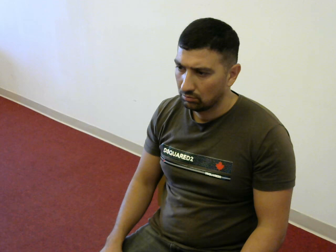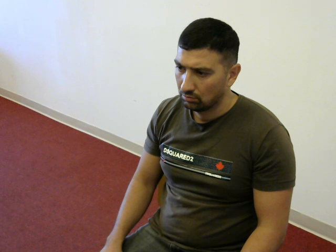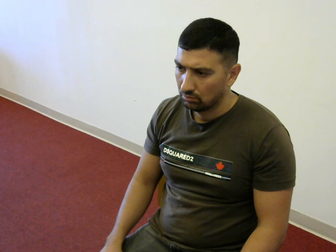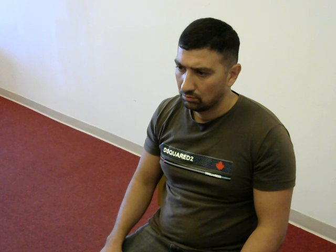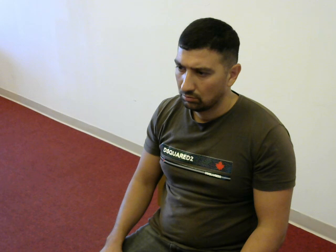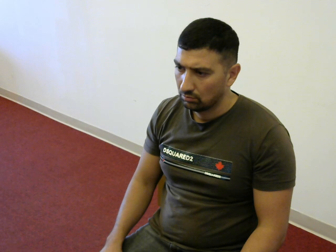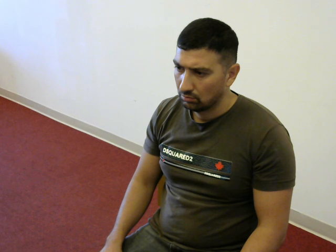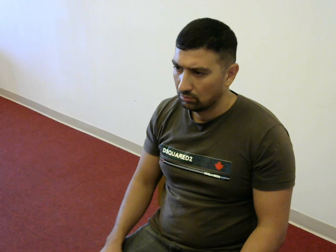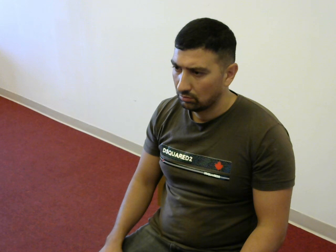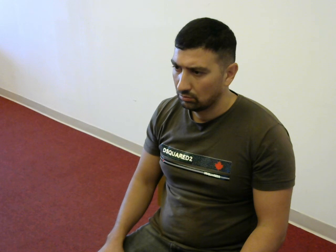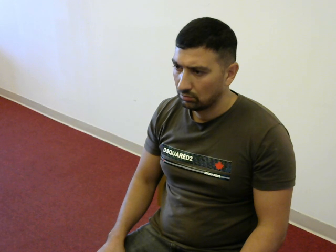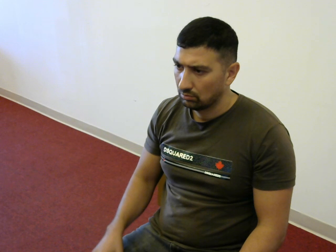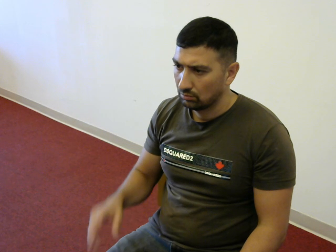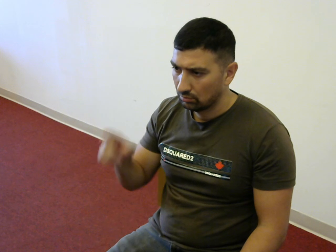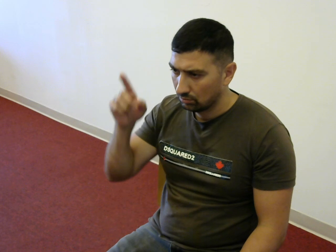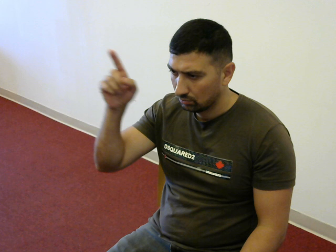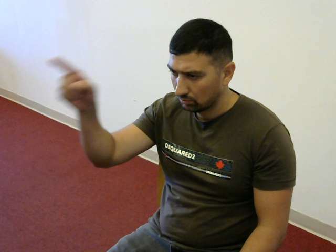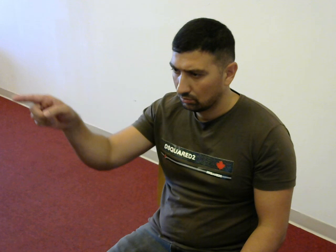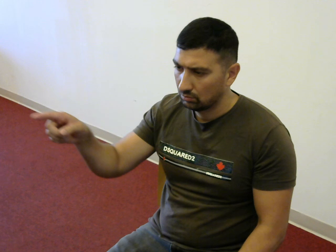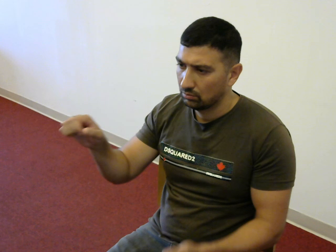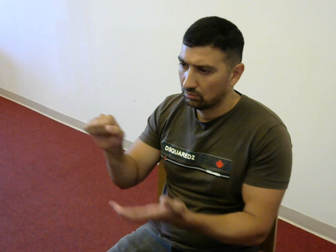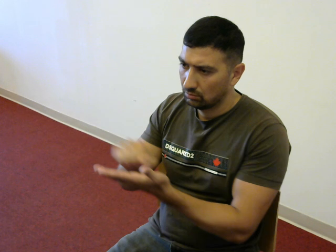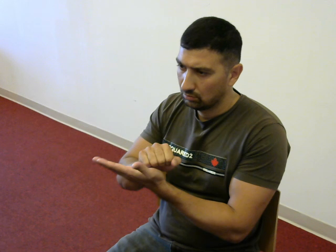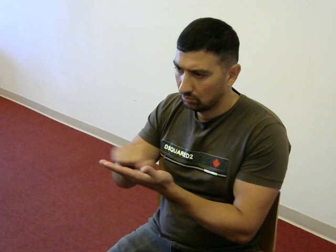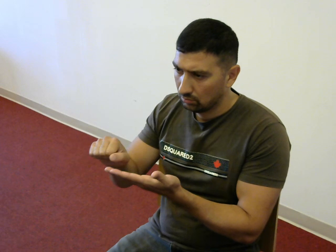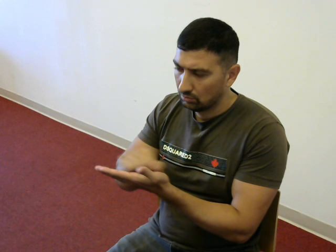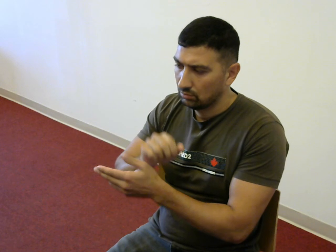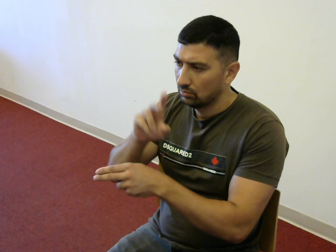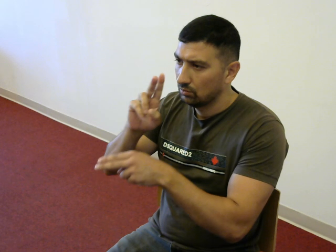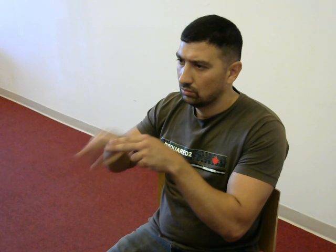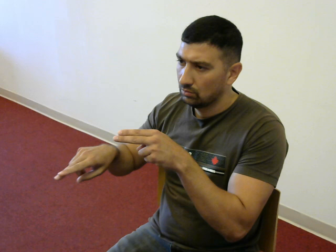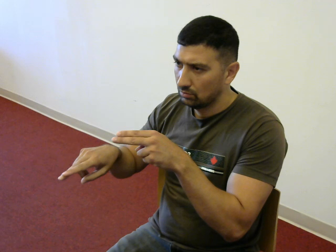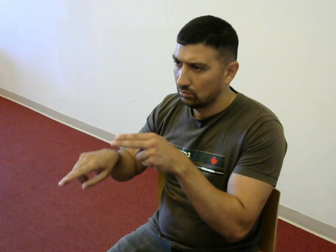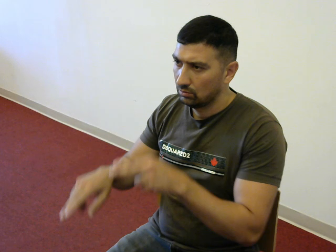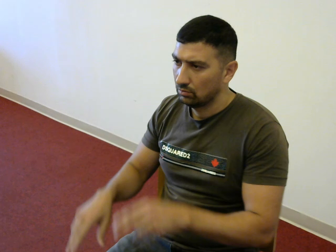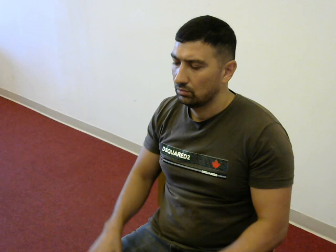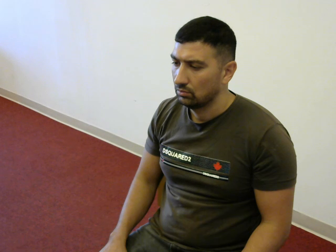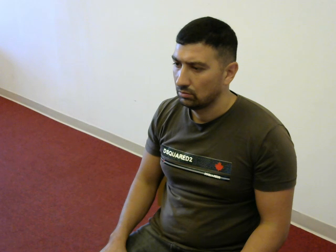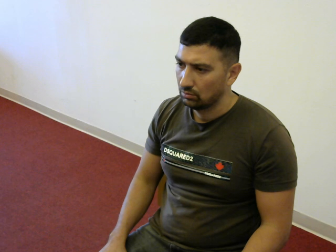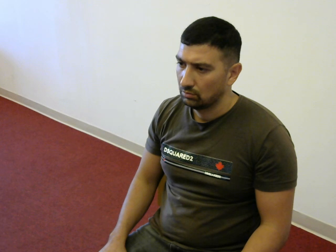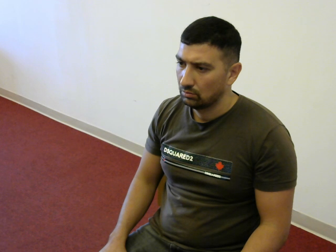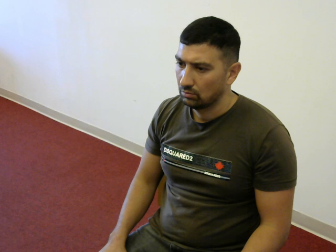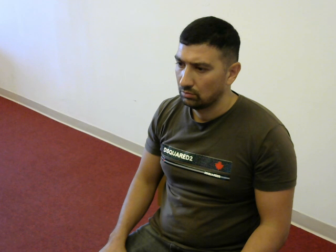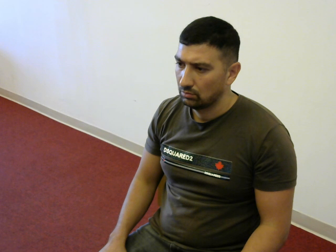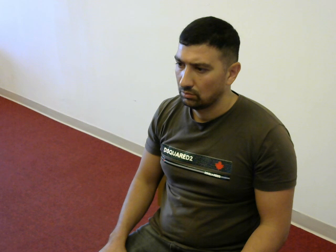O sənədlərini itirib